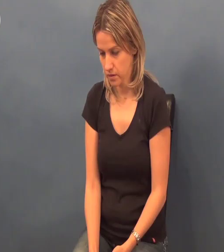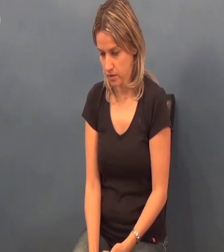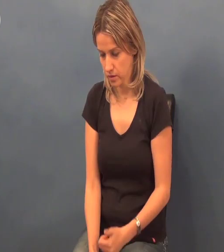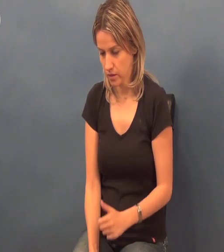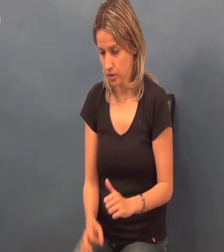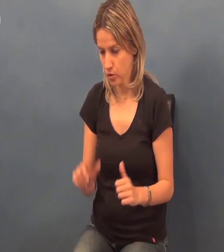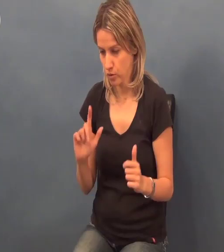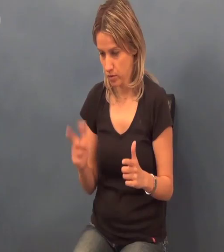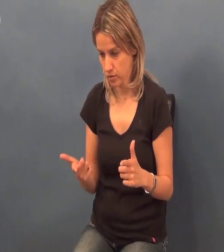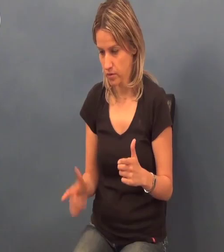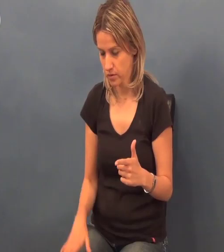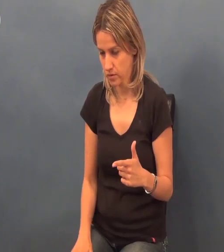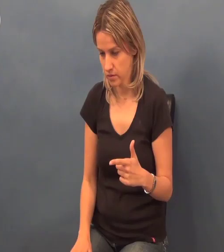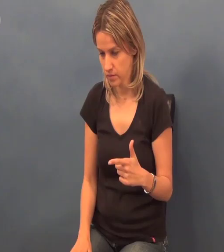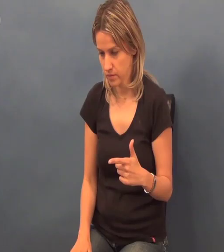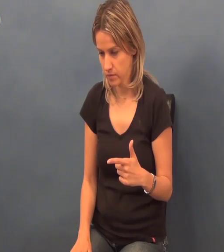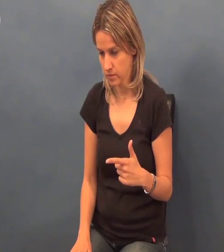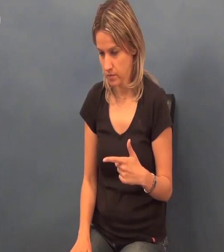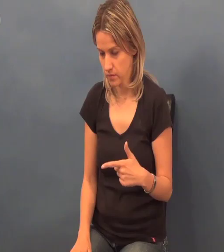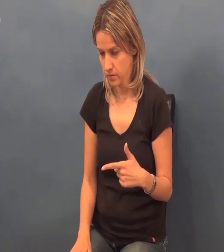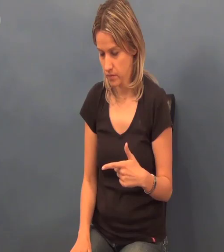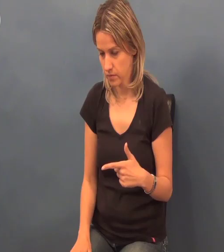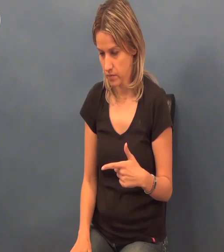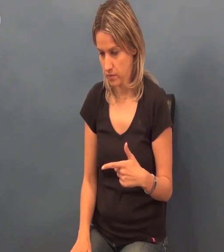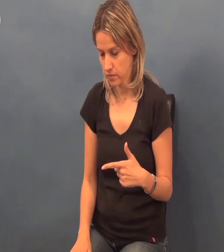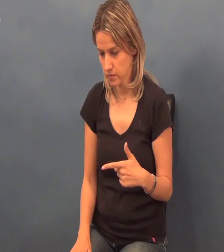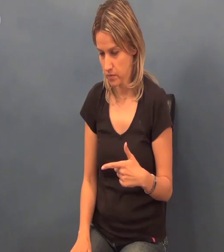Drugi raz.